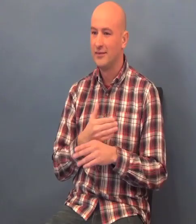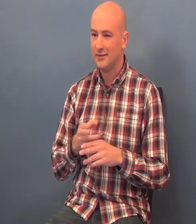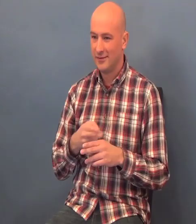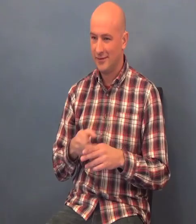Kiedy?